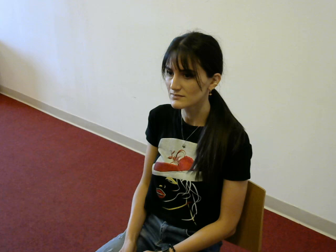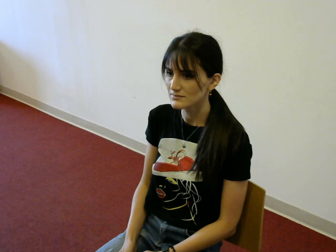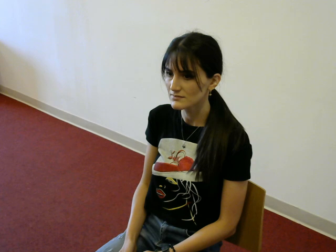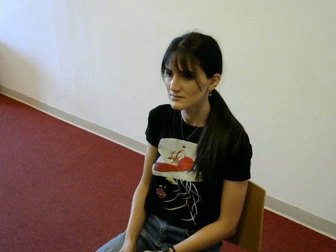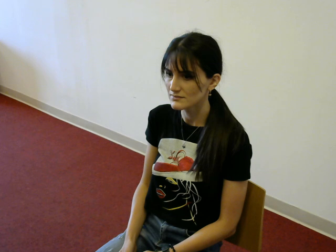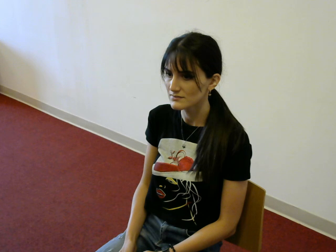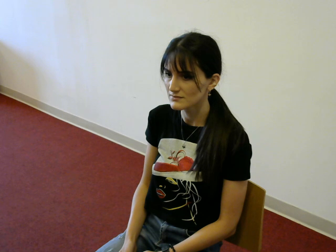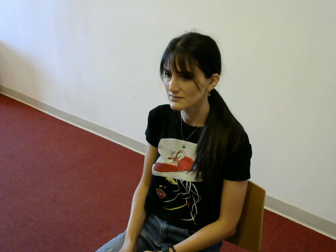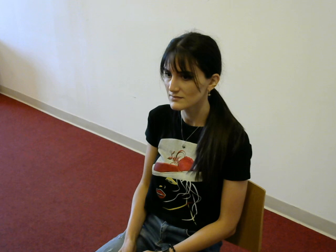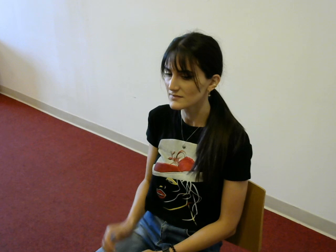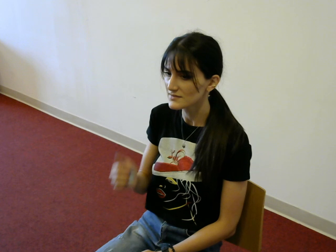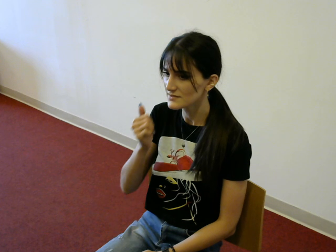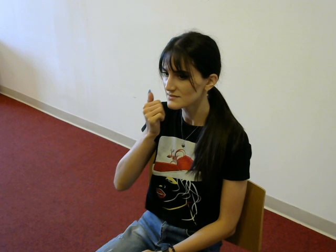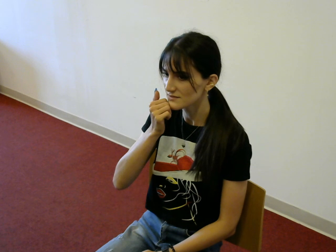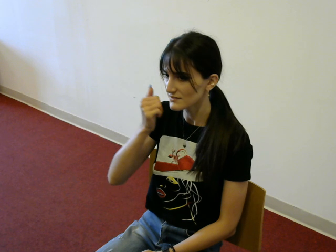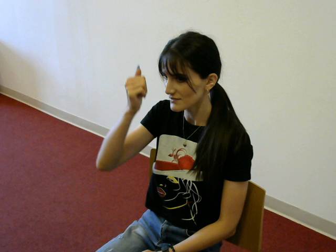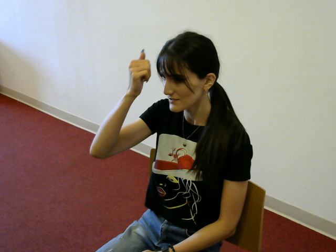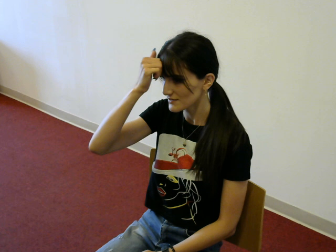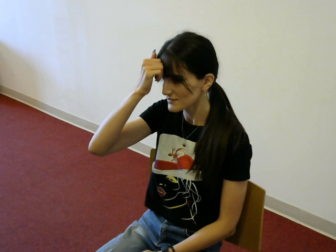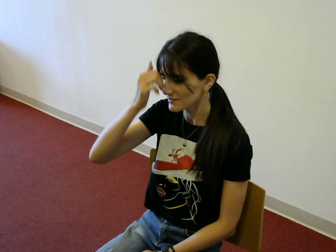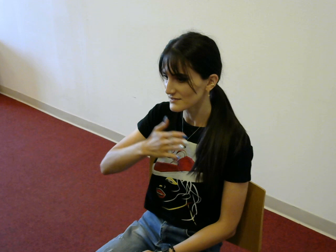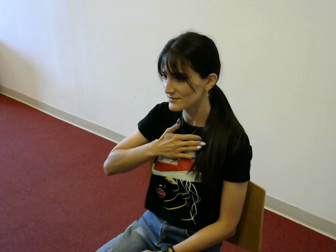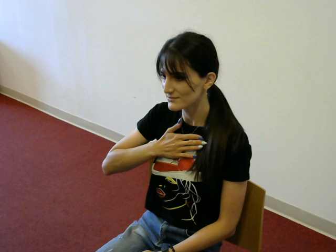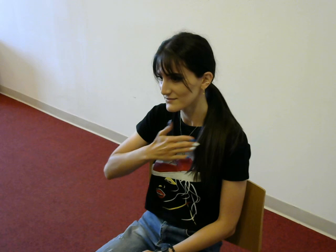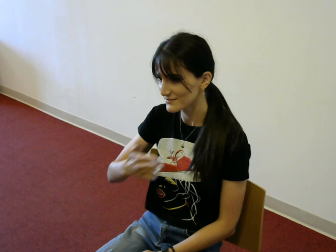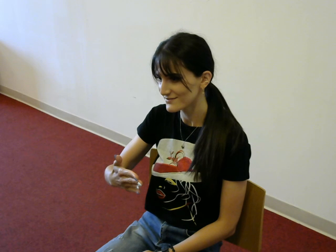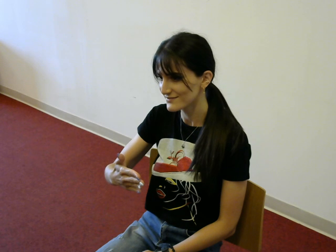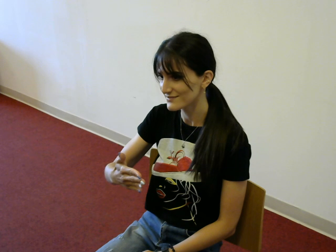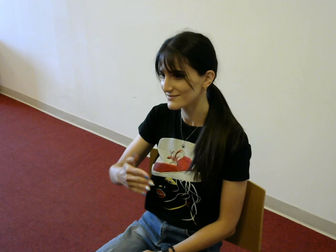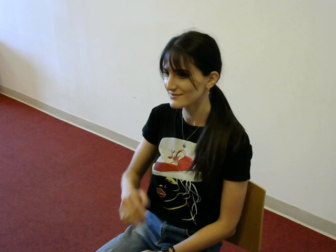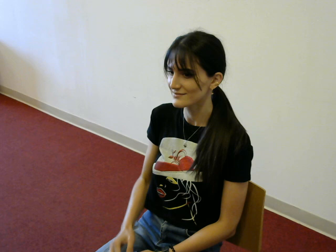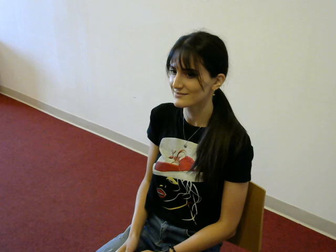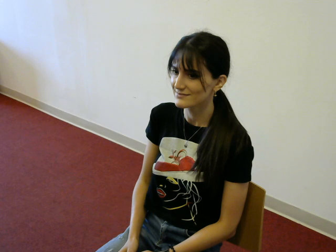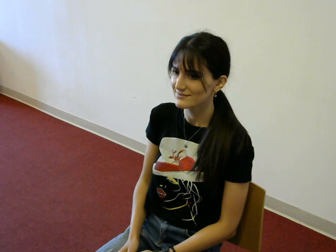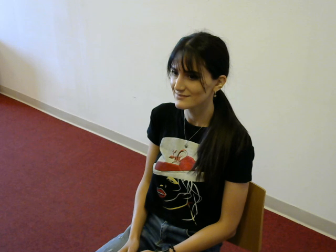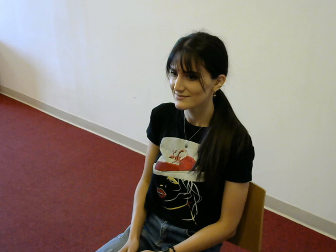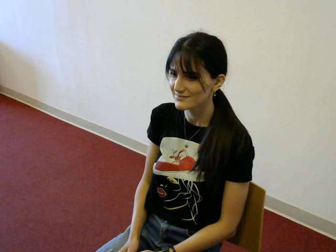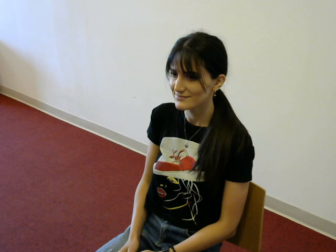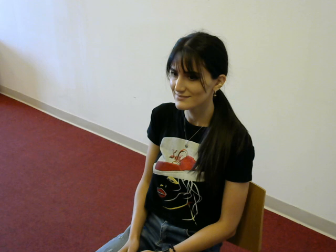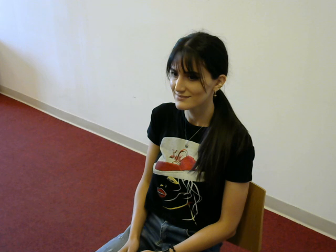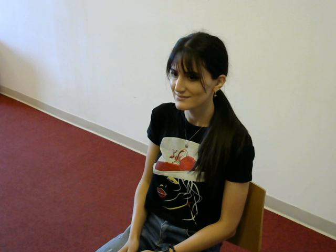Təşəkkür edirəm